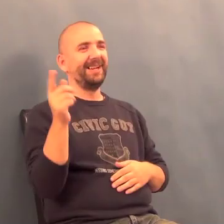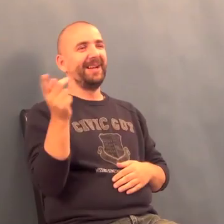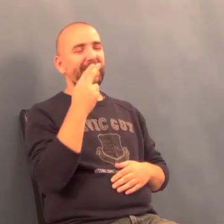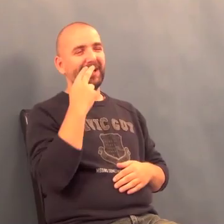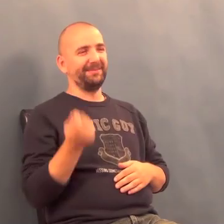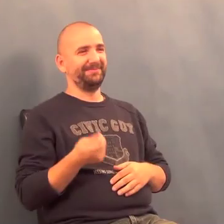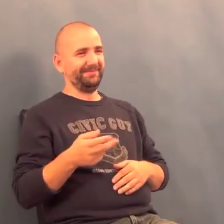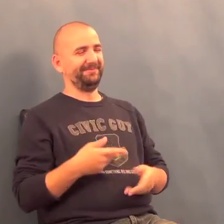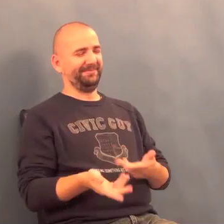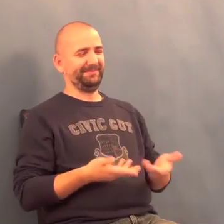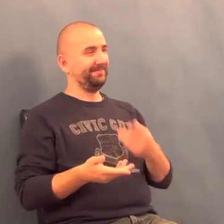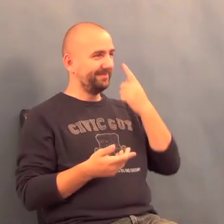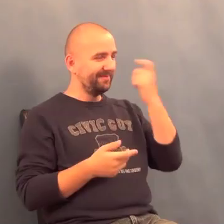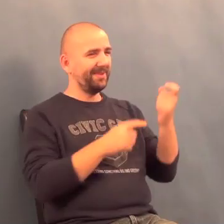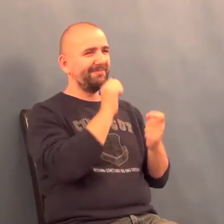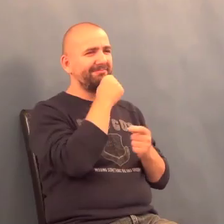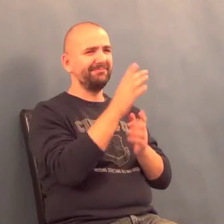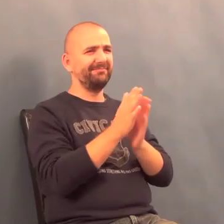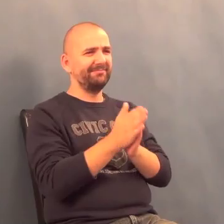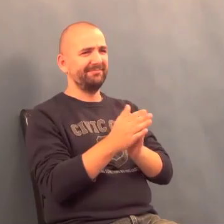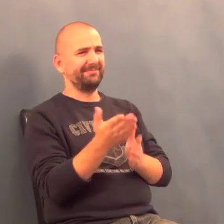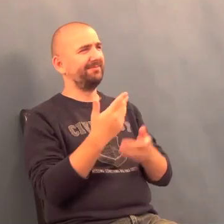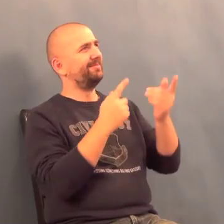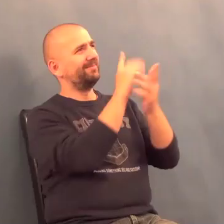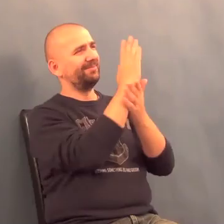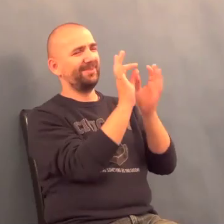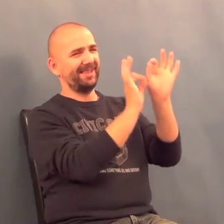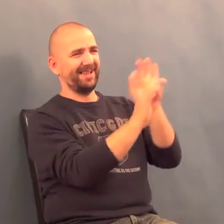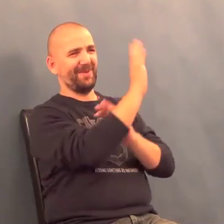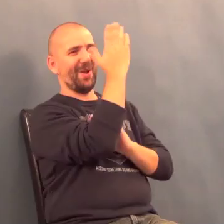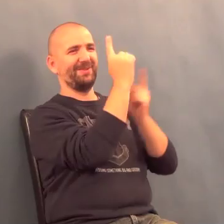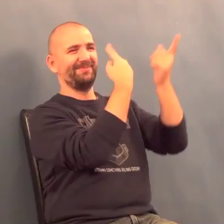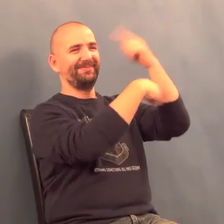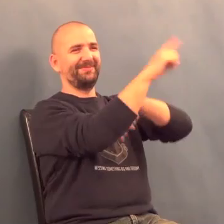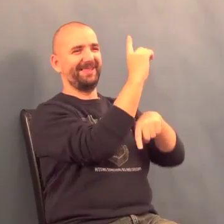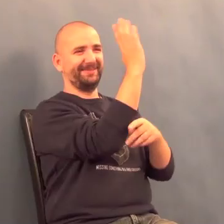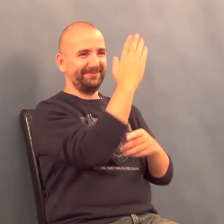Charlie Chaplin idzie i widzi staruszkę, która go prosi, żeby naprawił, wymienił pękniętą szybę w oknie.